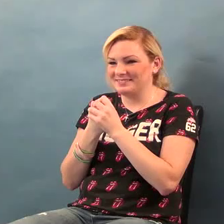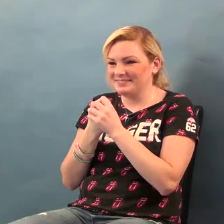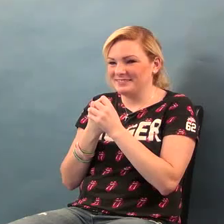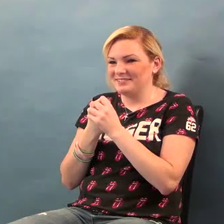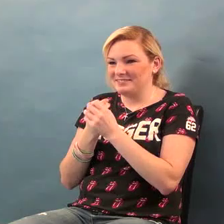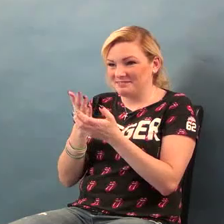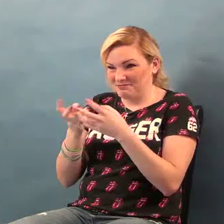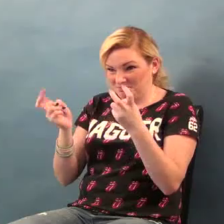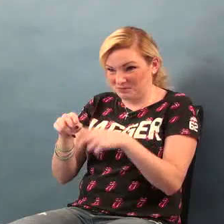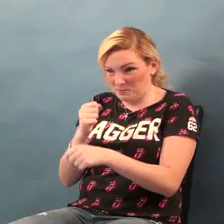Jesteśmy umówione.